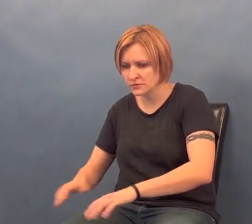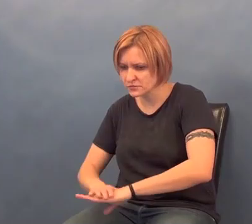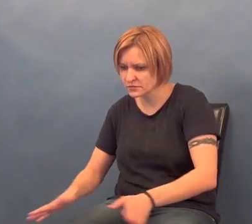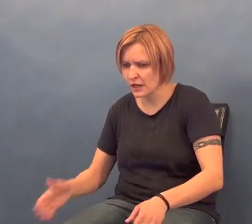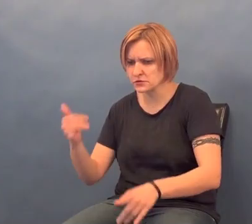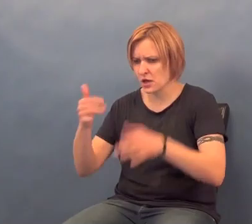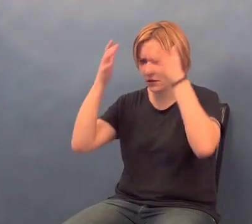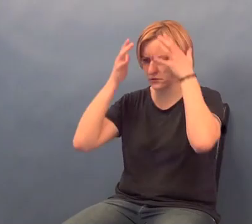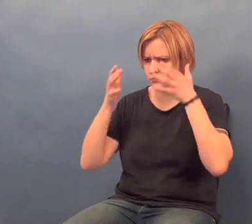Dziecko w kasku?